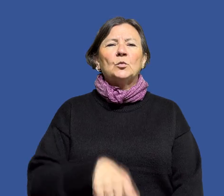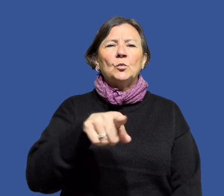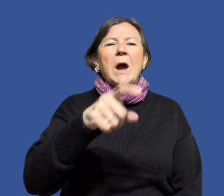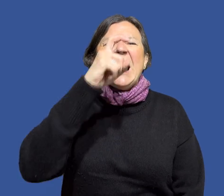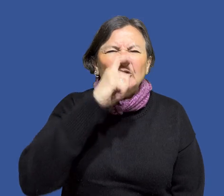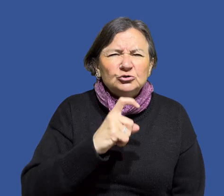Quants anys tens?